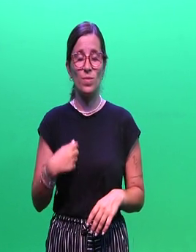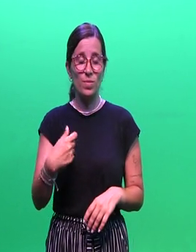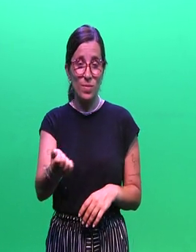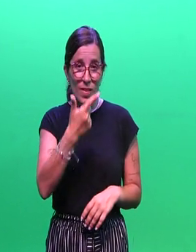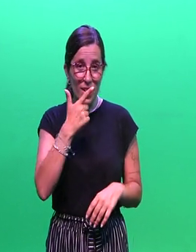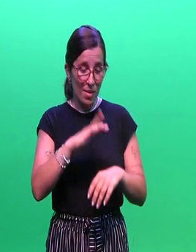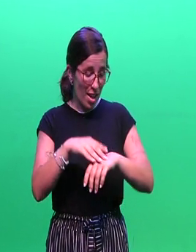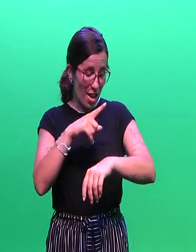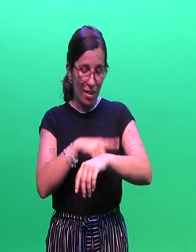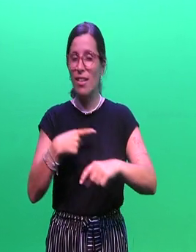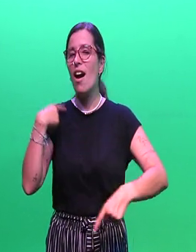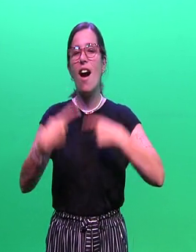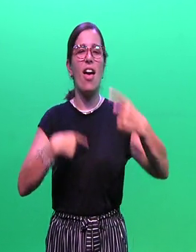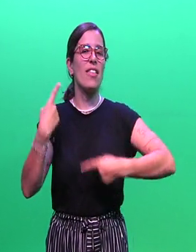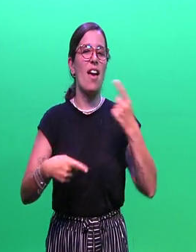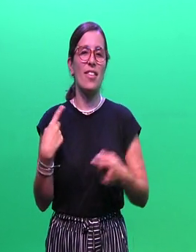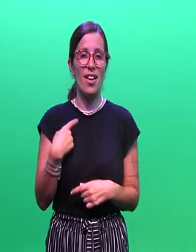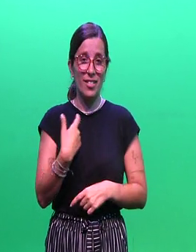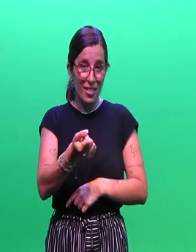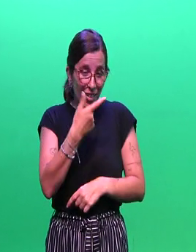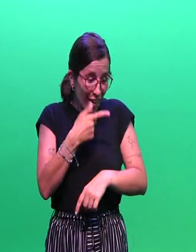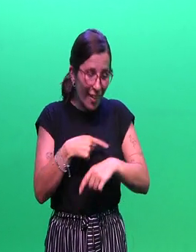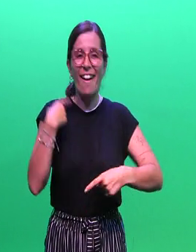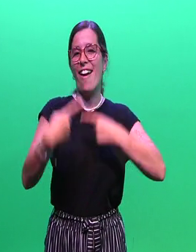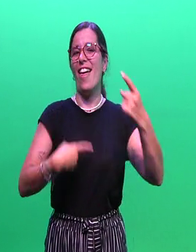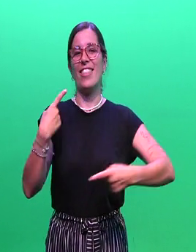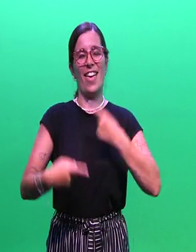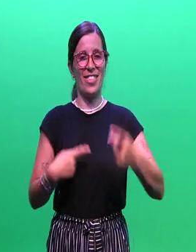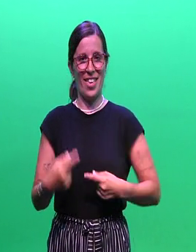Prenc pastilles pel braç cada dia.